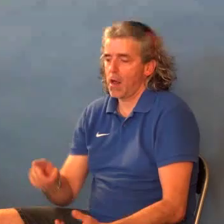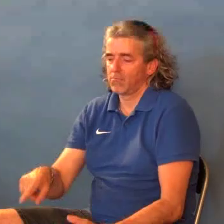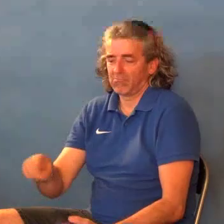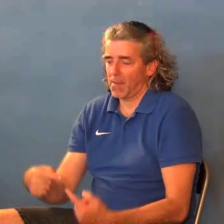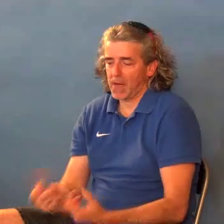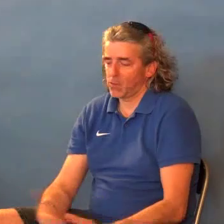Pozostała część nie pasuje.